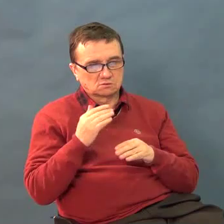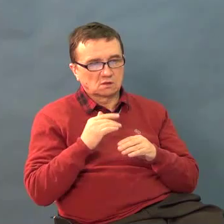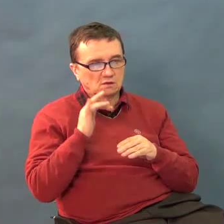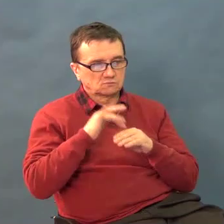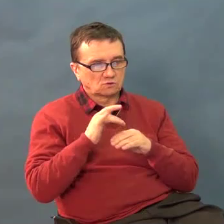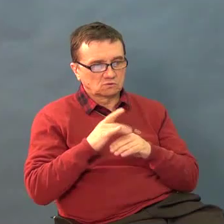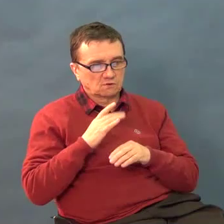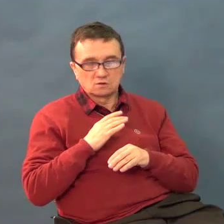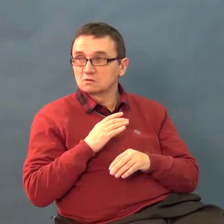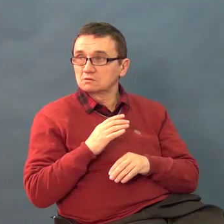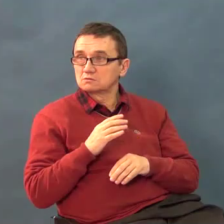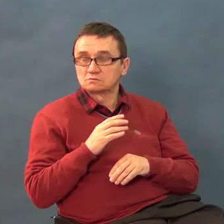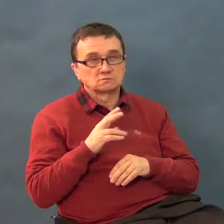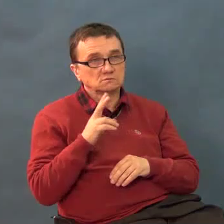A wcześniej, w środku dnia, wolne.